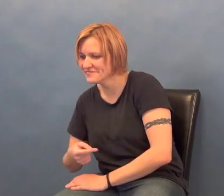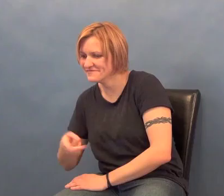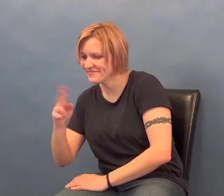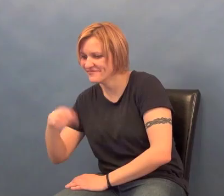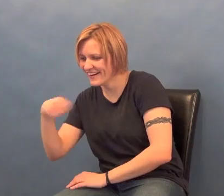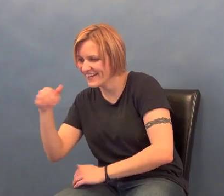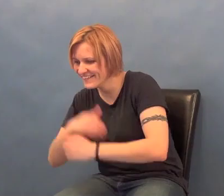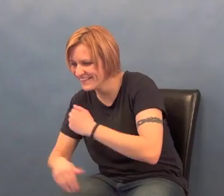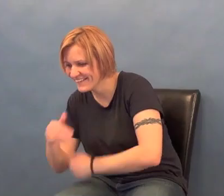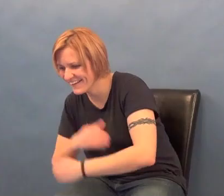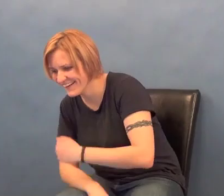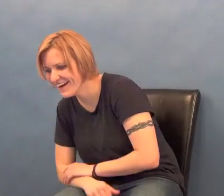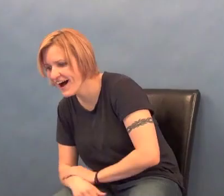Następnie wyjeżdżam w góry.